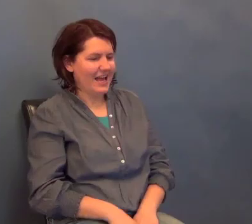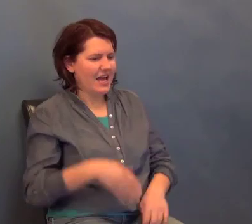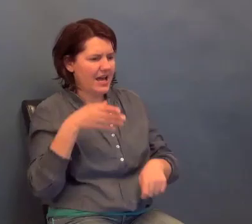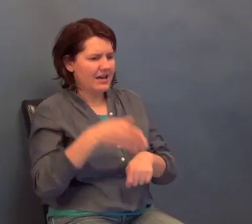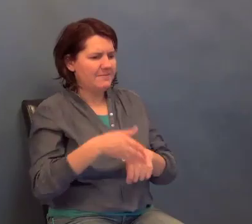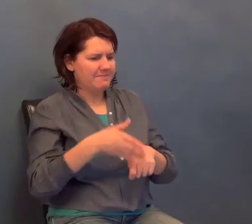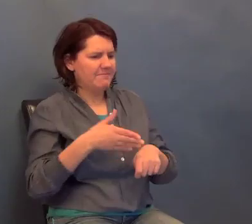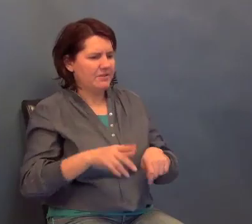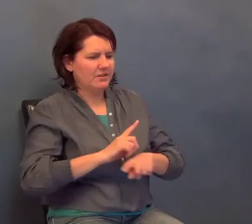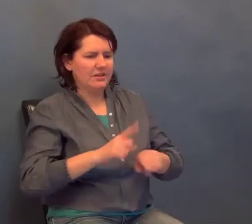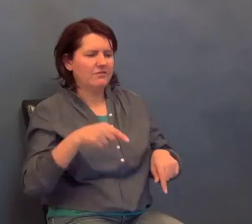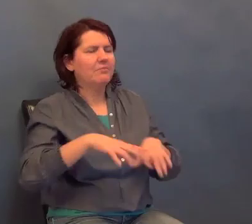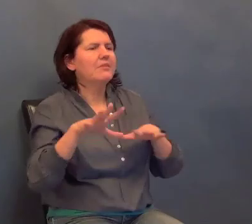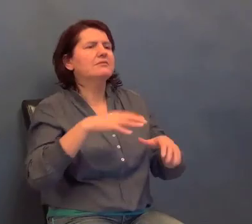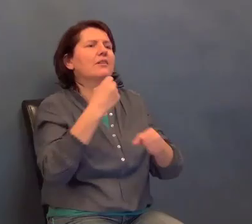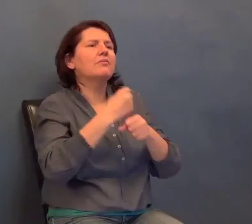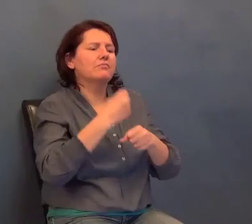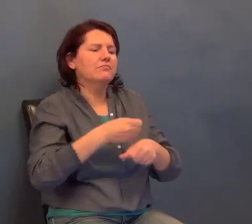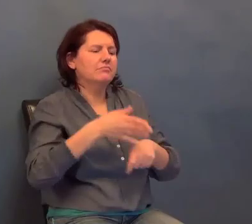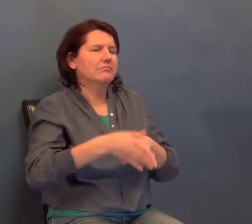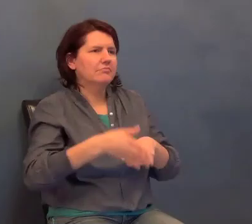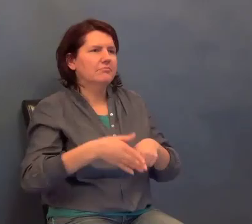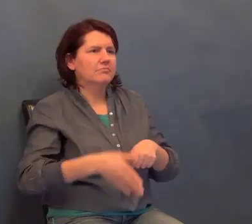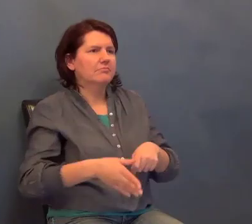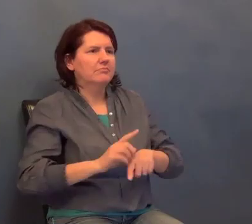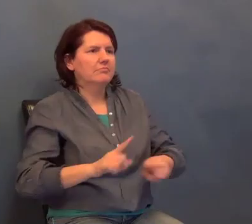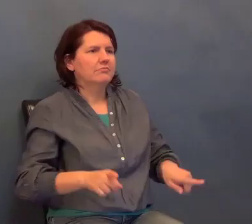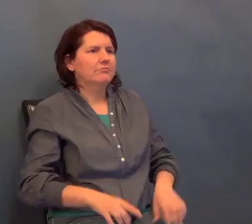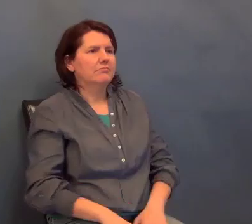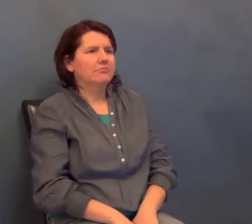Nie wolno piłować. Tutaj, w miejscu pracy, nie wolno piłować.